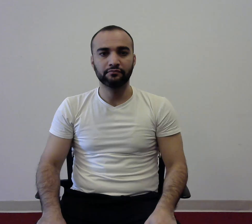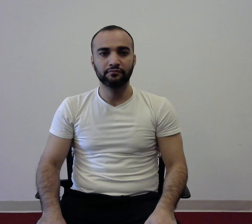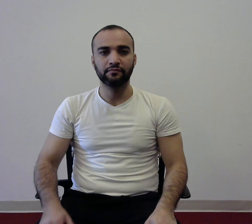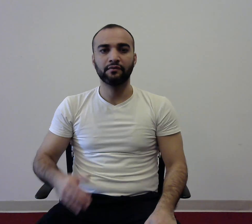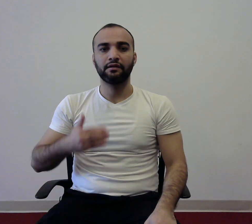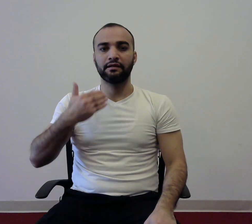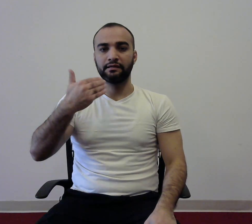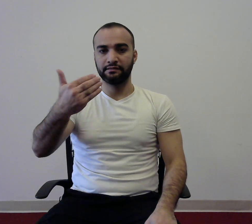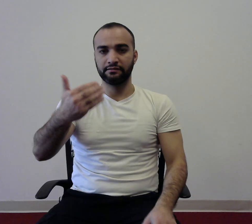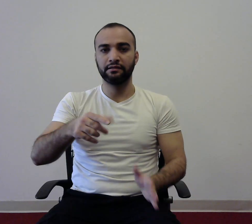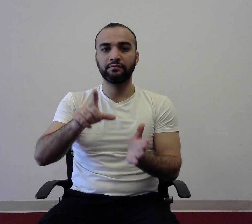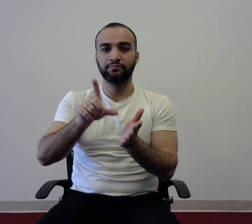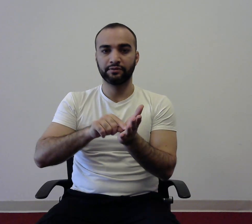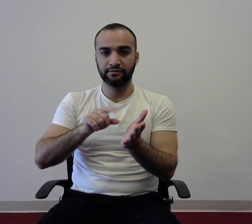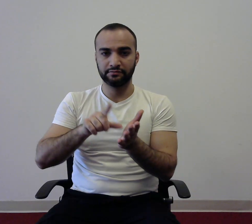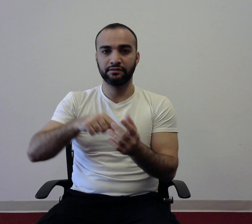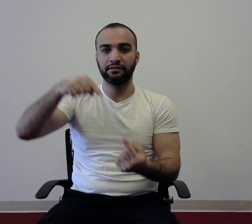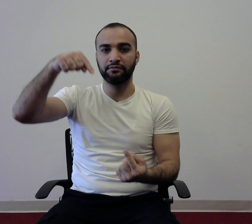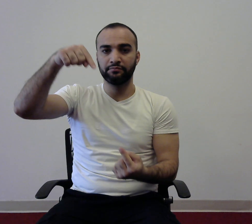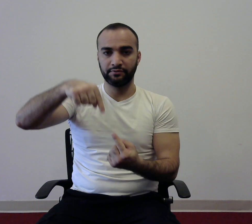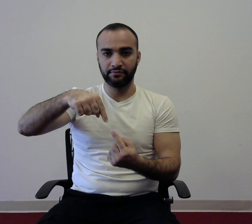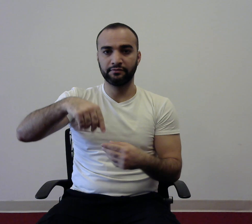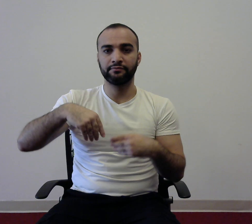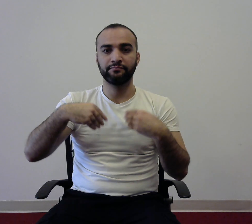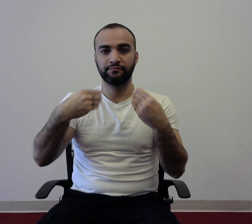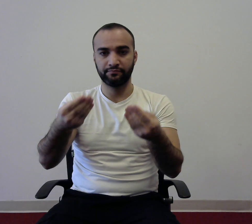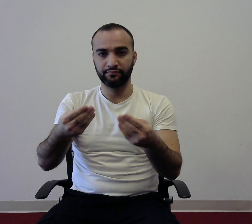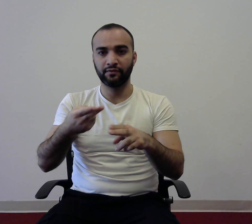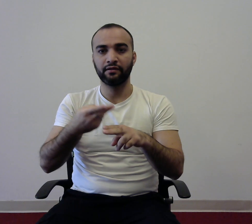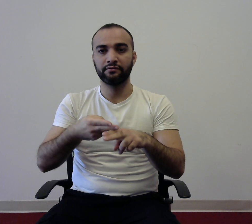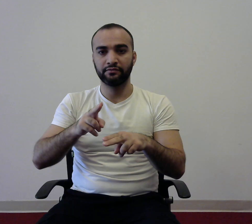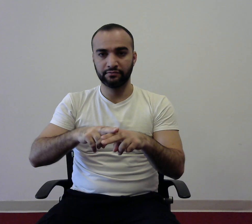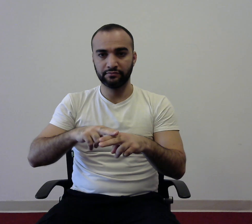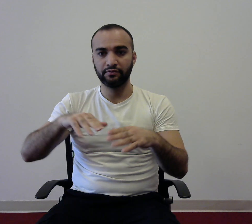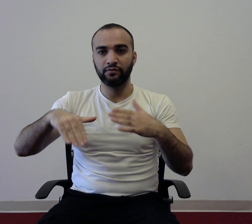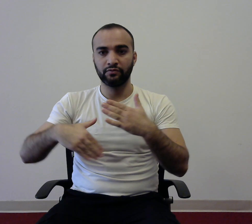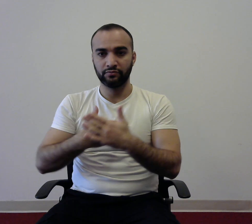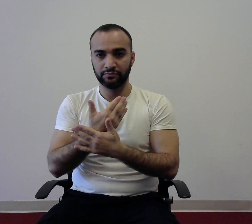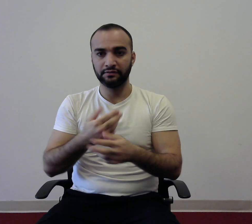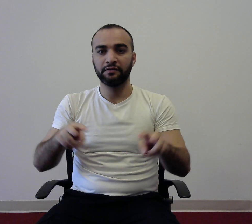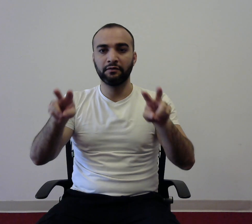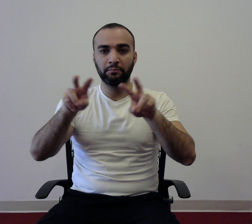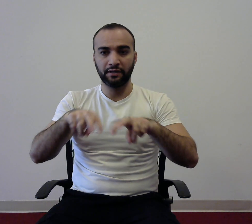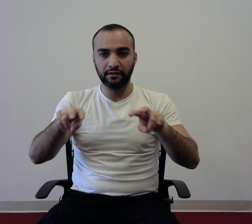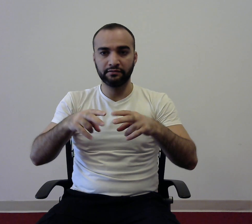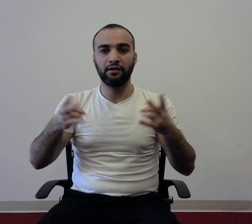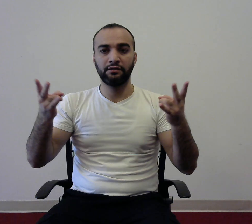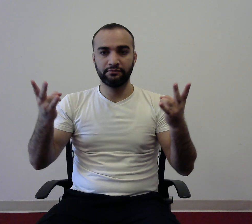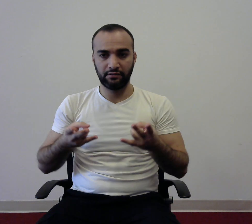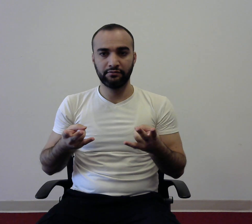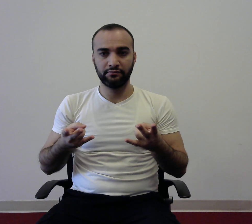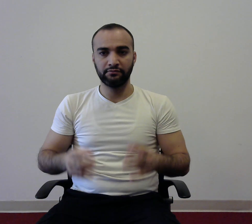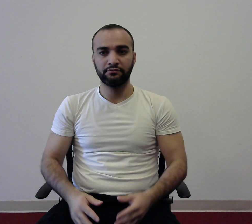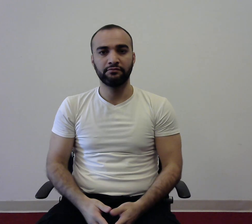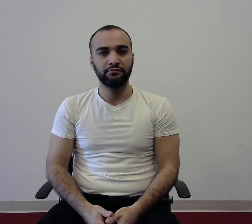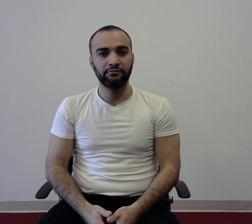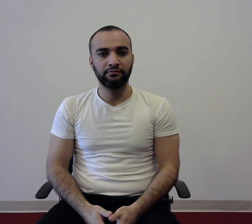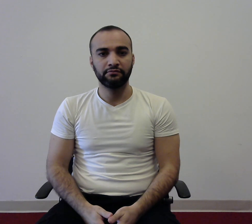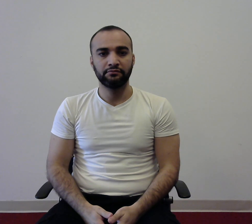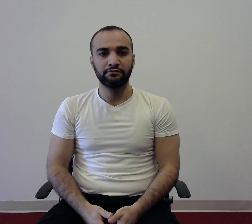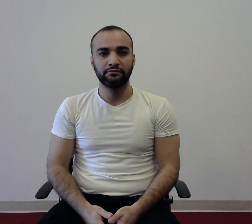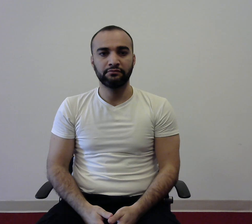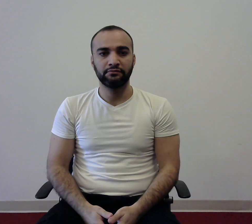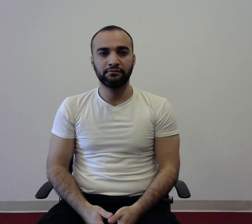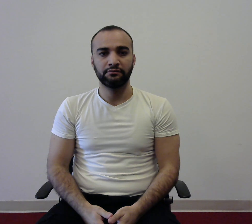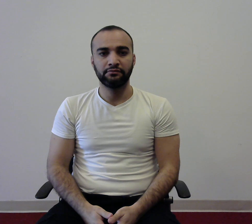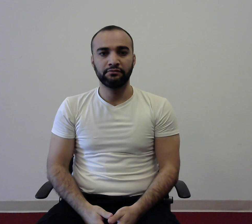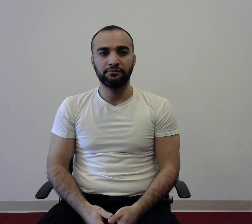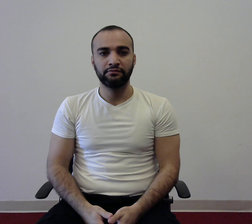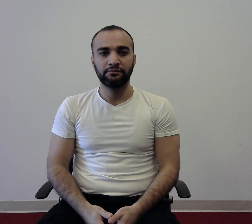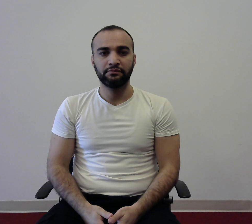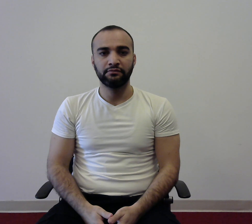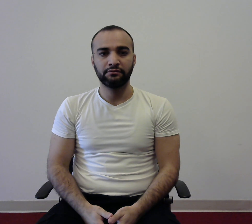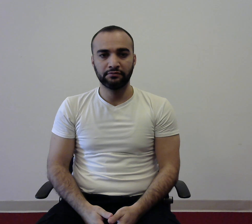Sizə pensiya təyin olunması üçün yenidən müayinə olunmalısınız